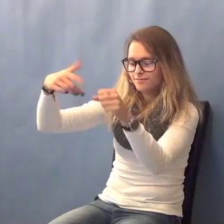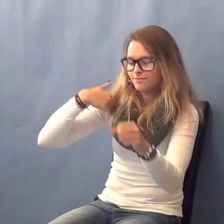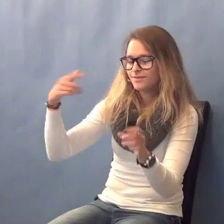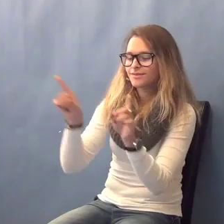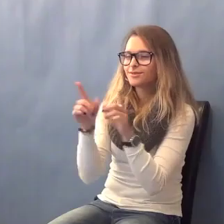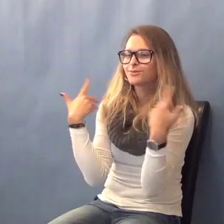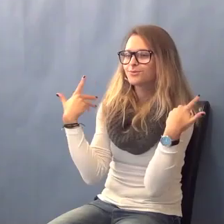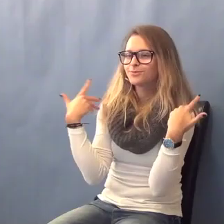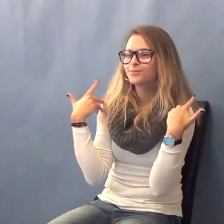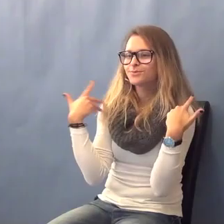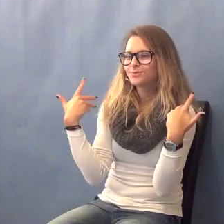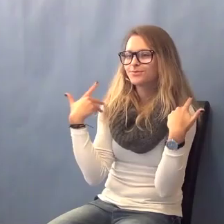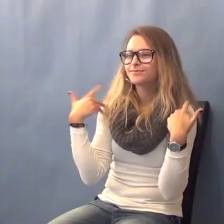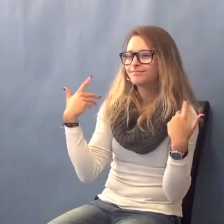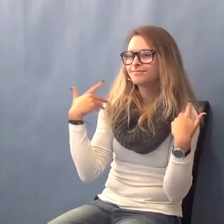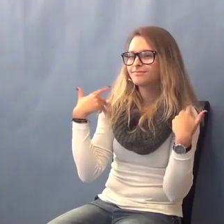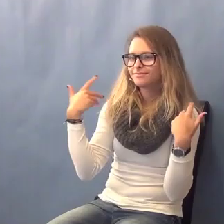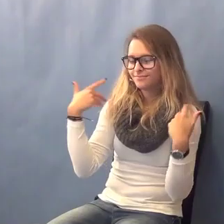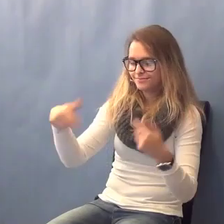Ja też mam wtedy czas.